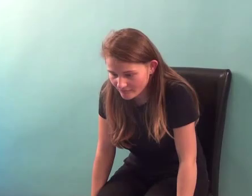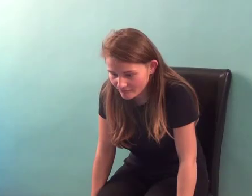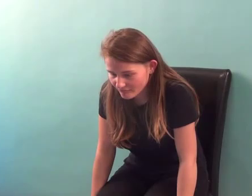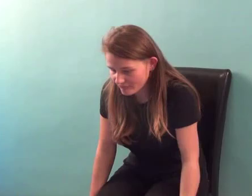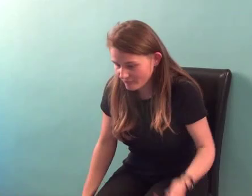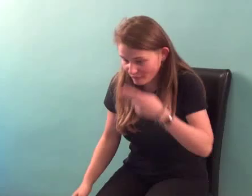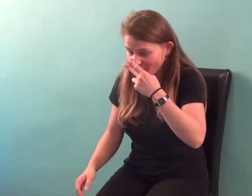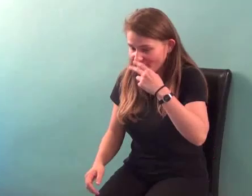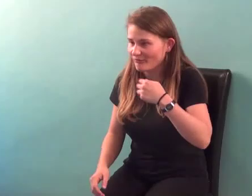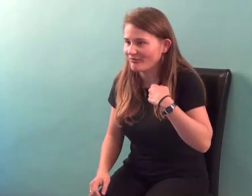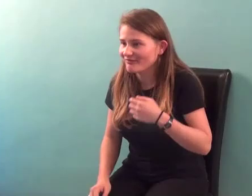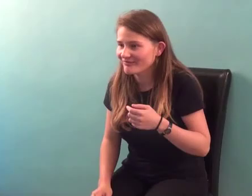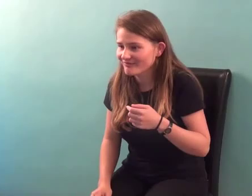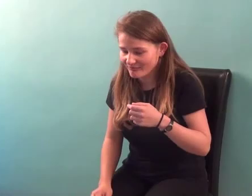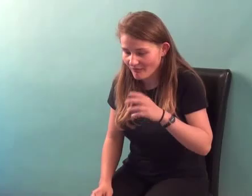Zobacz, ja mam.